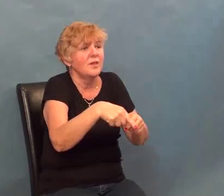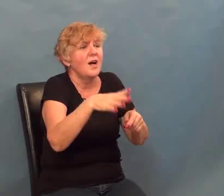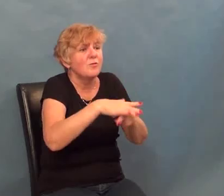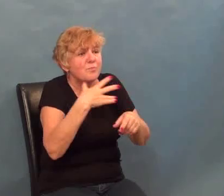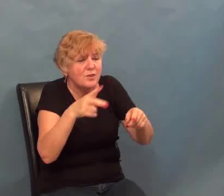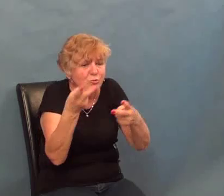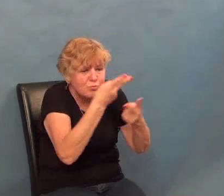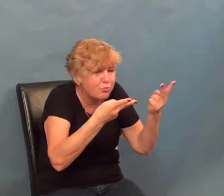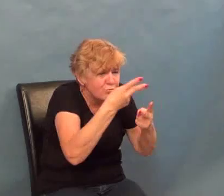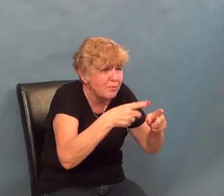Chłopiec z psem szukali jej wszędzie.